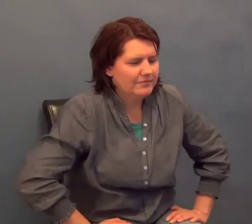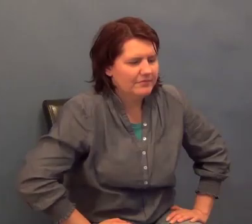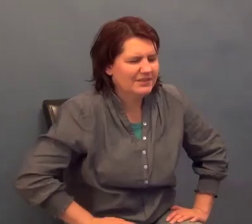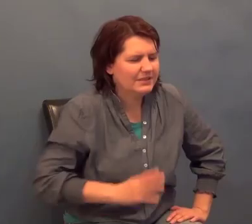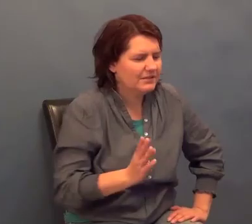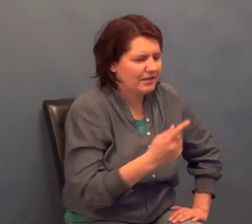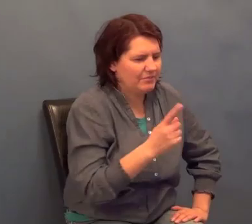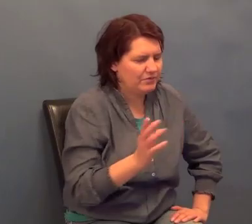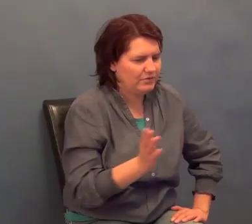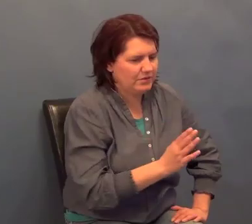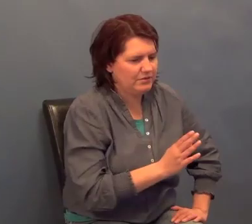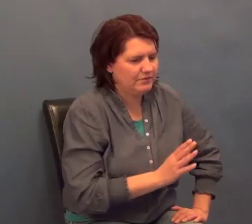Wcześniej, minutę wcześniej.